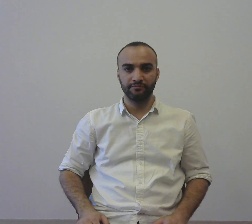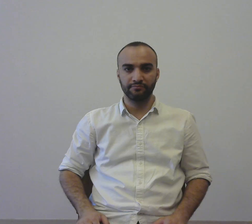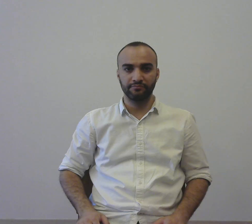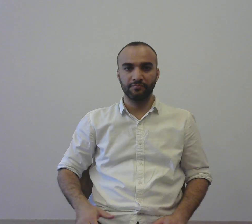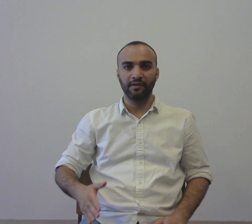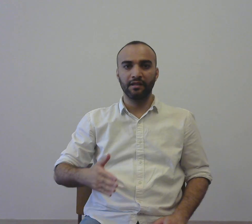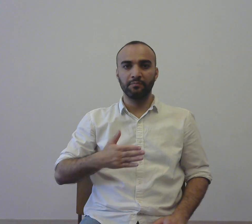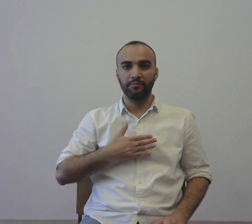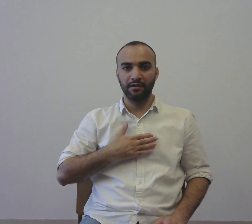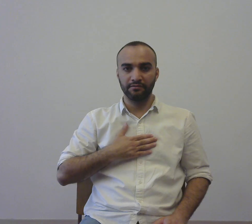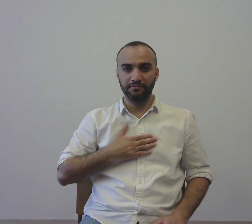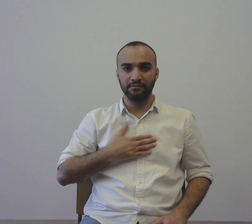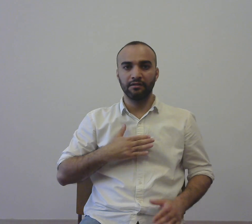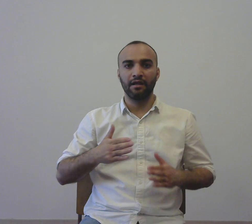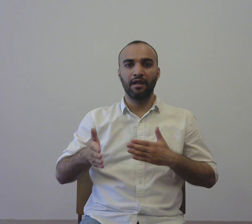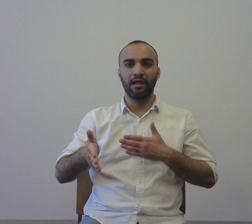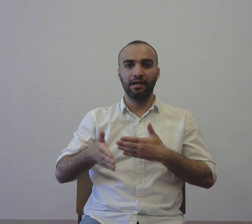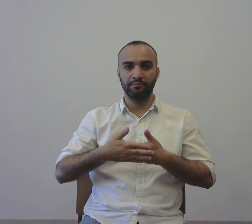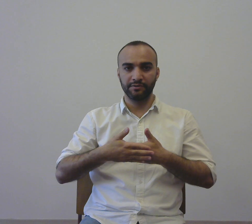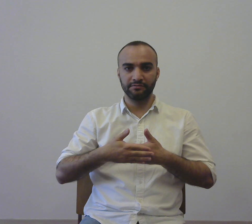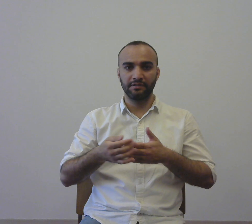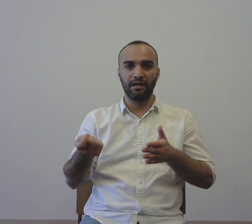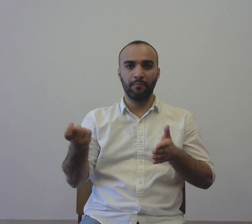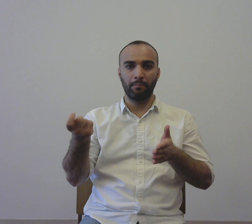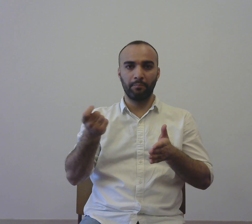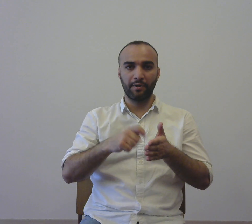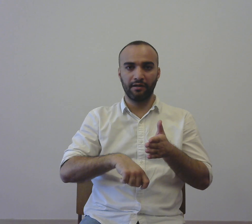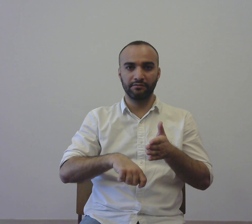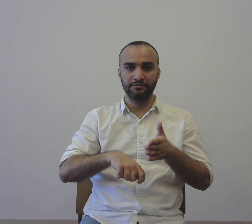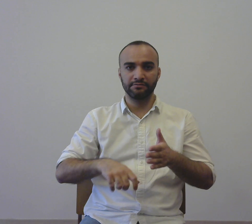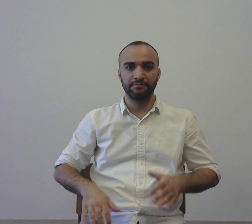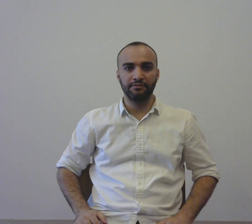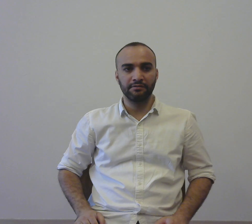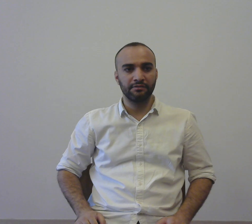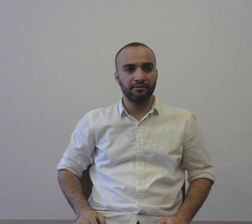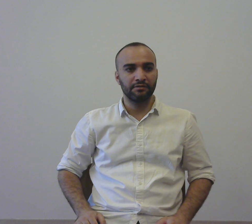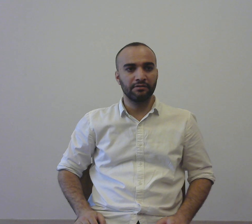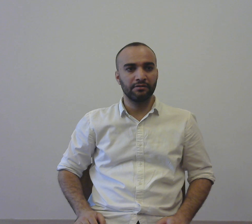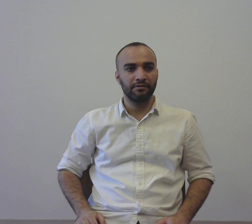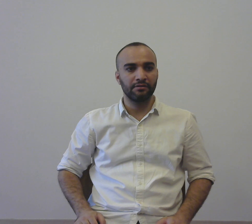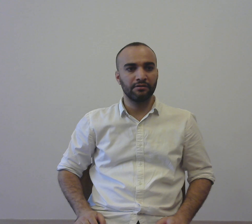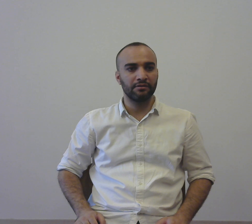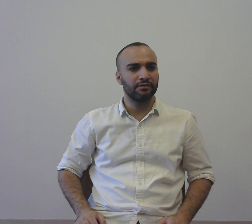Bizim qapımız bağlıdır